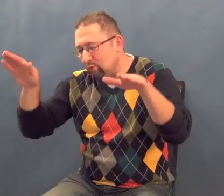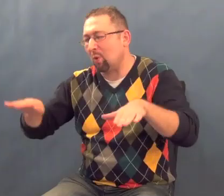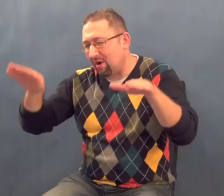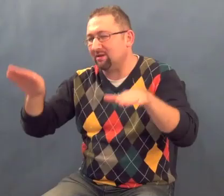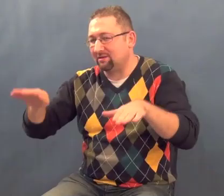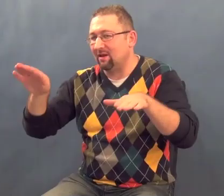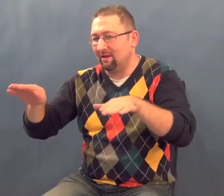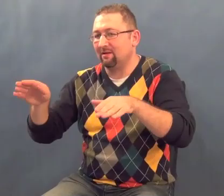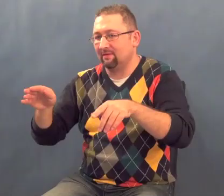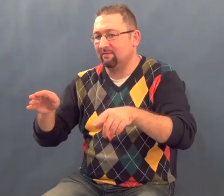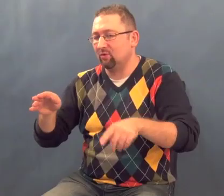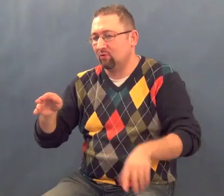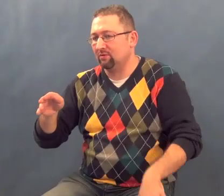Tak, muzułmańskie.